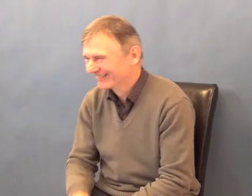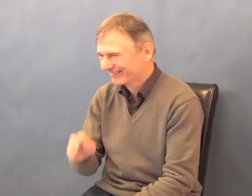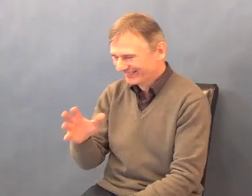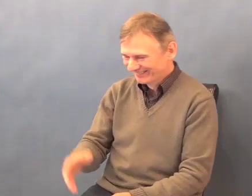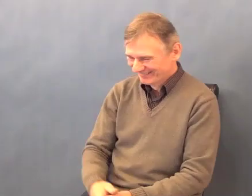Tak.